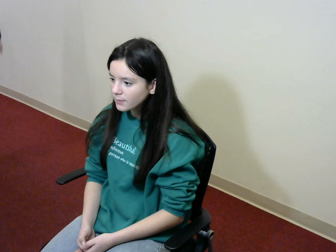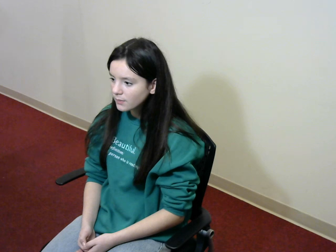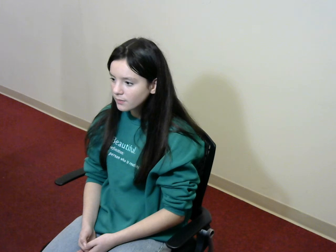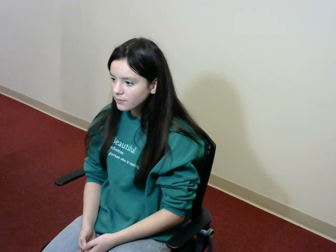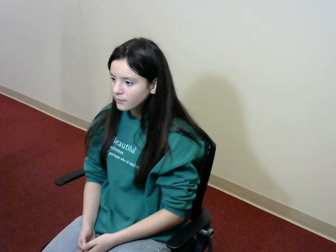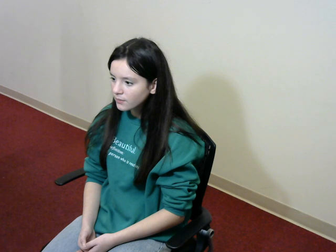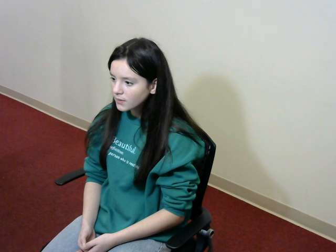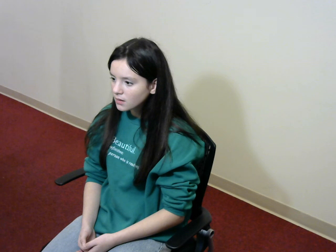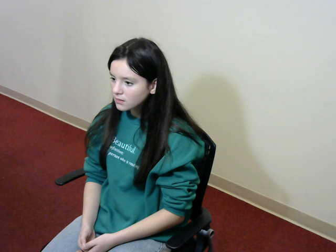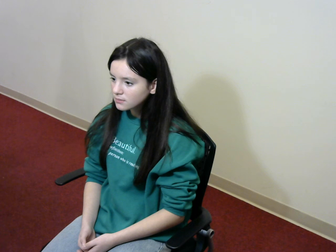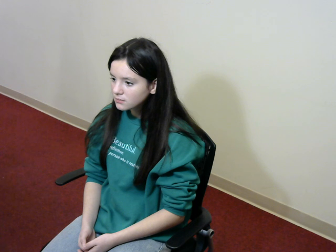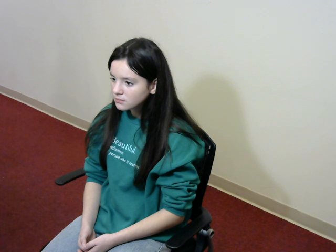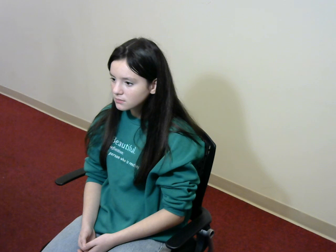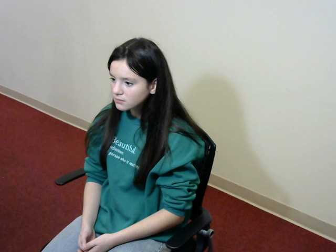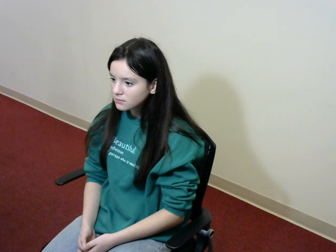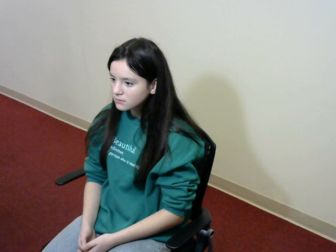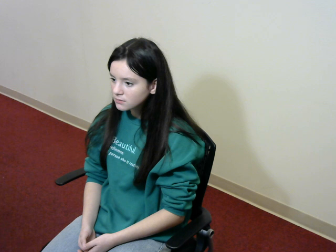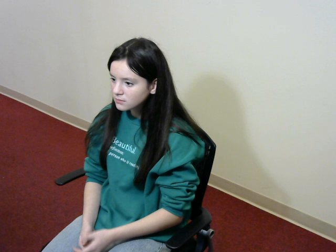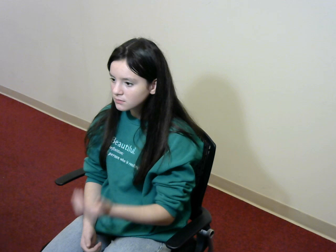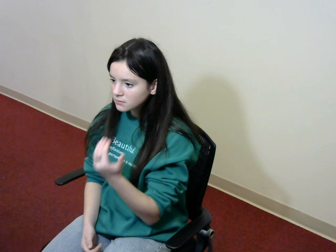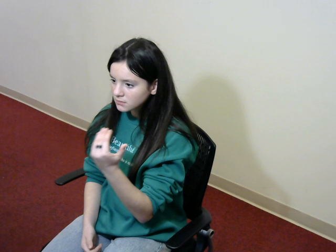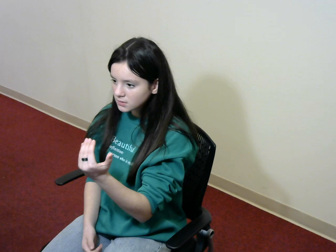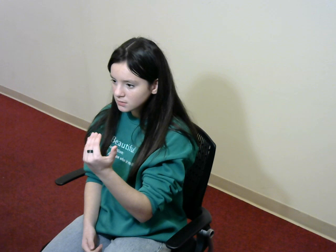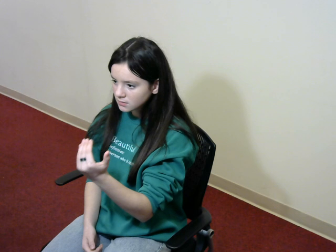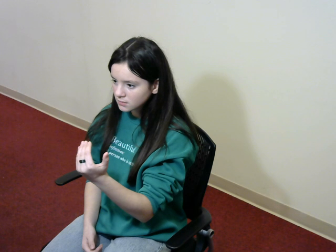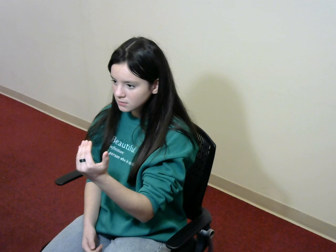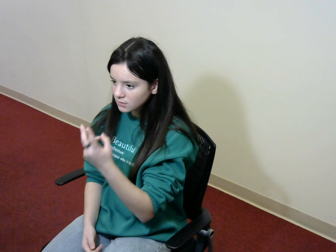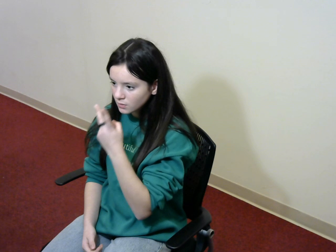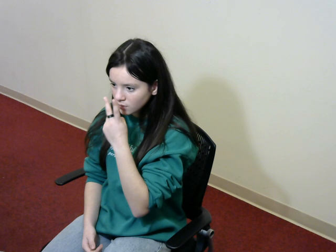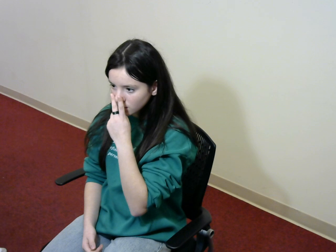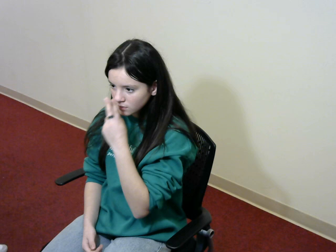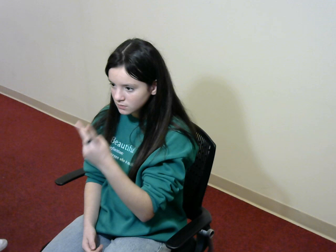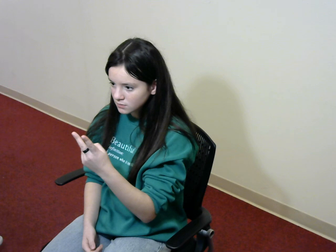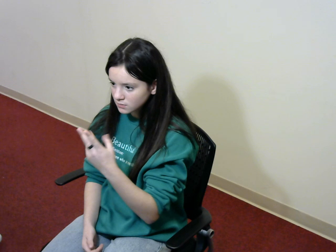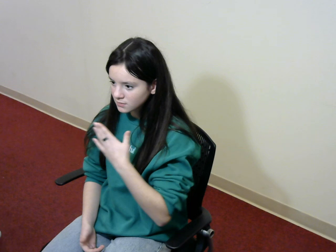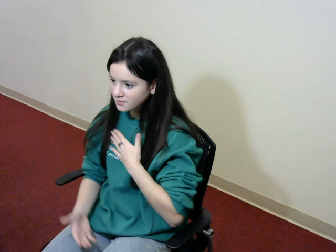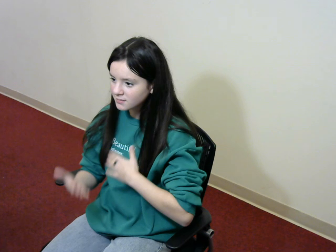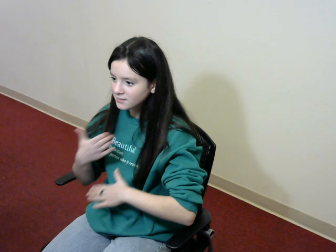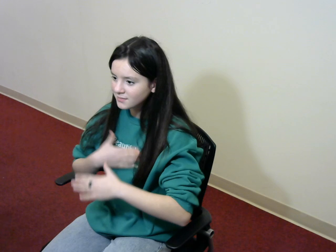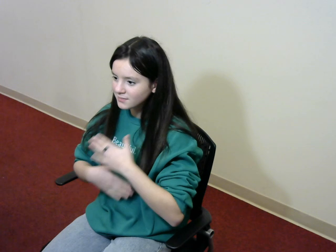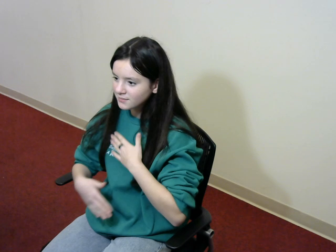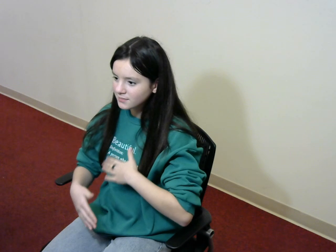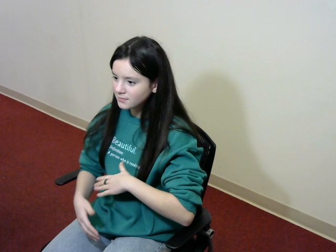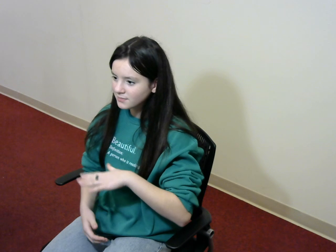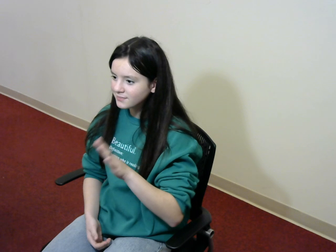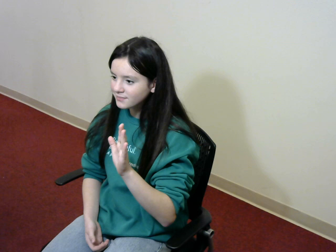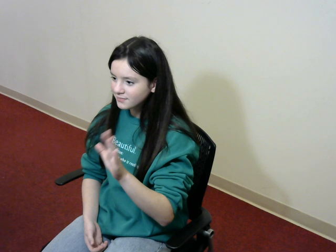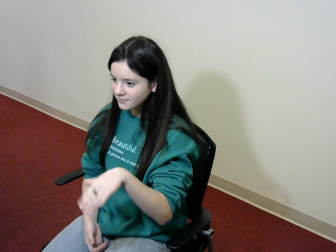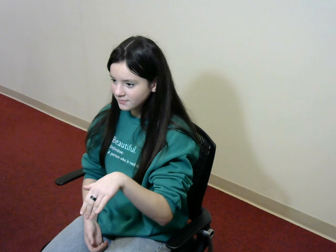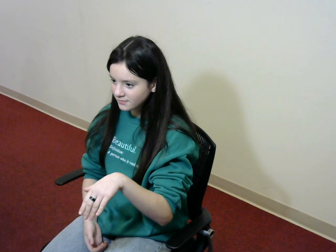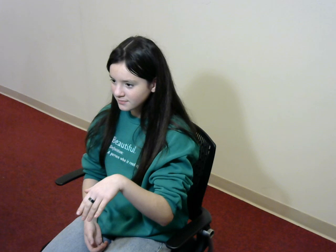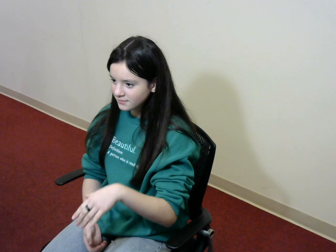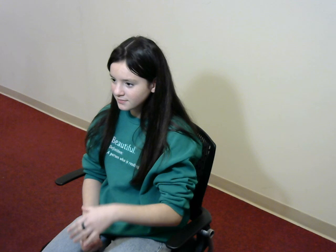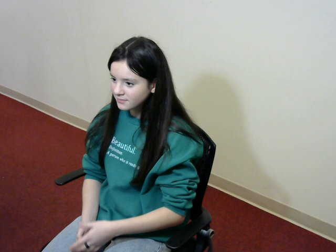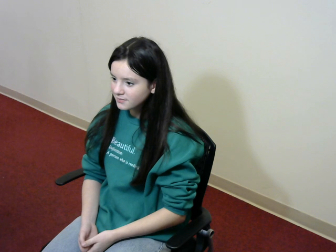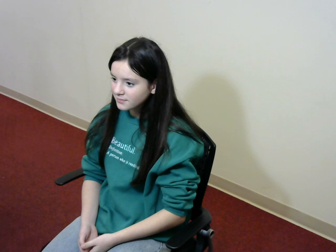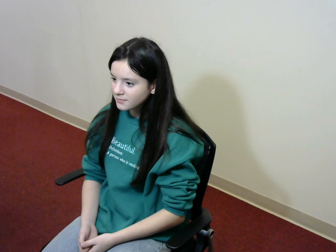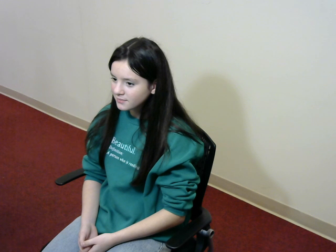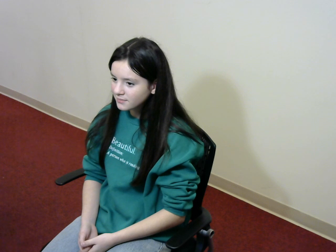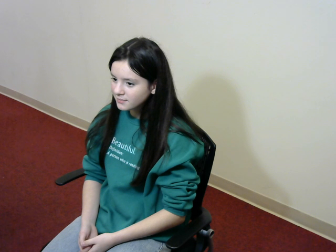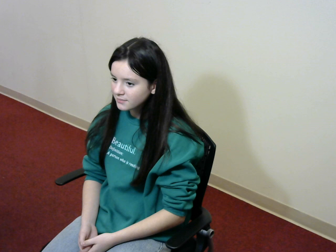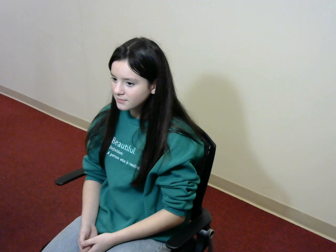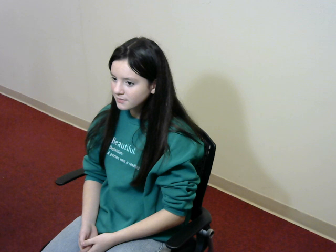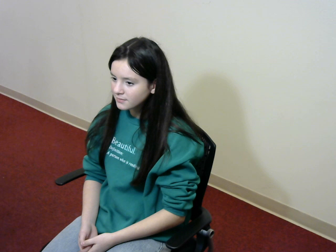Sizi görməyimə şad oldum